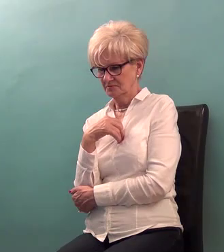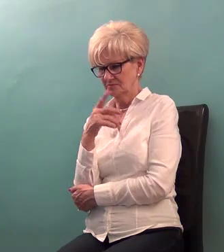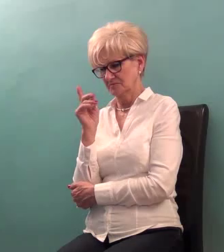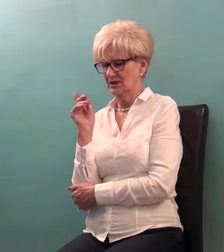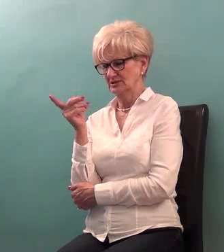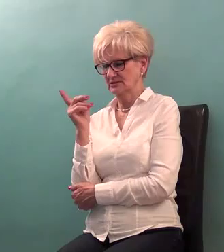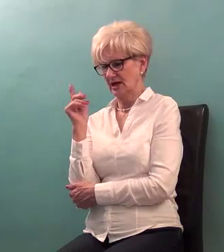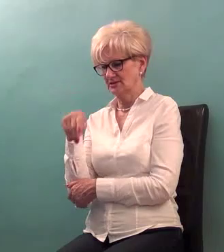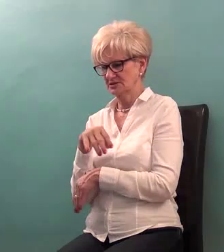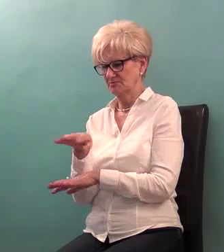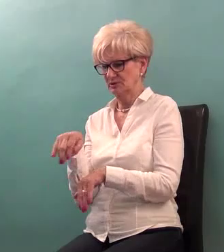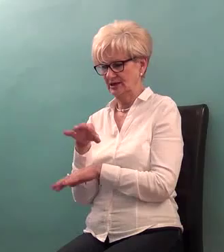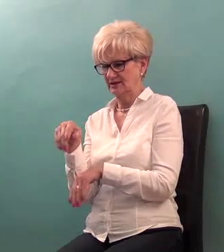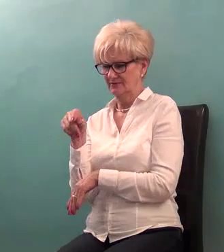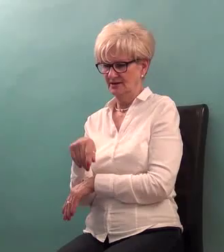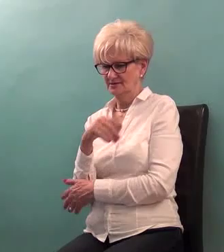Zakaz pływania.